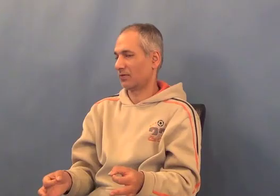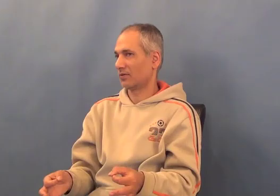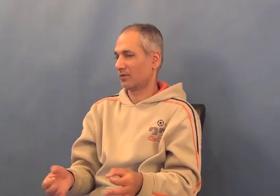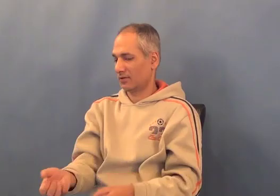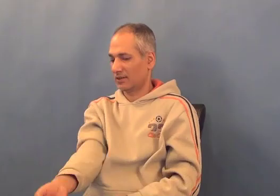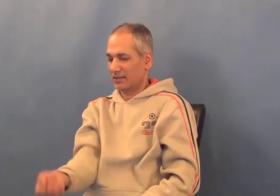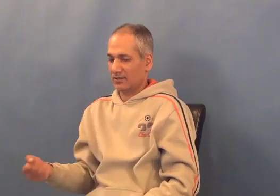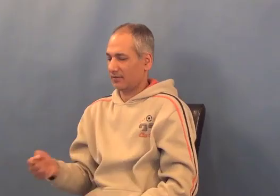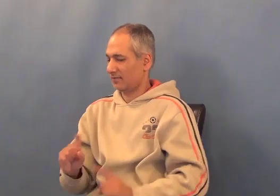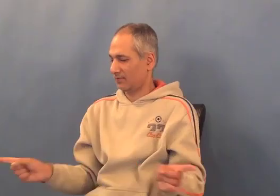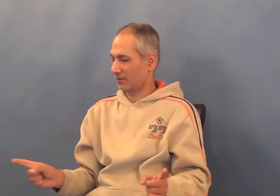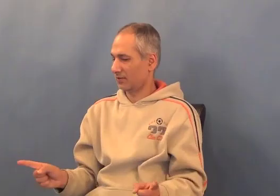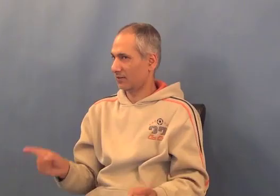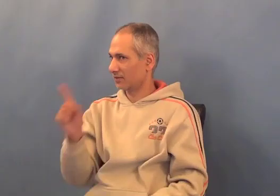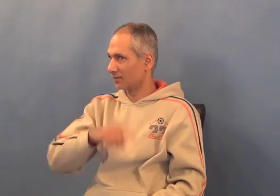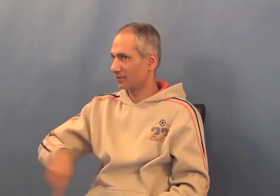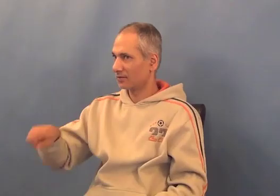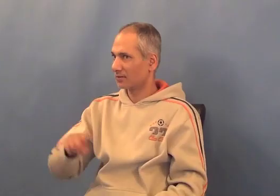Ten okrągły znak mówi, że nie wolno otwierać drzwi.